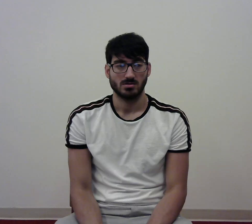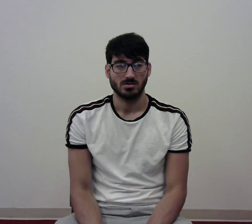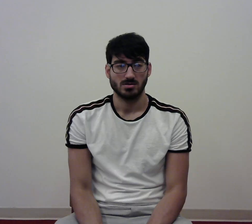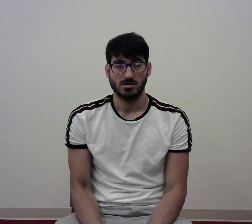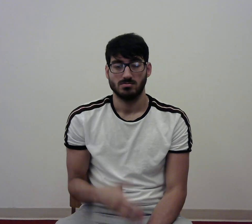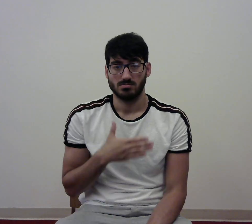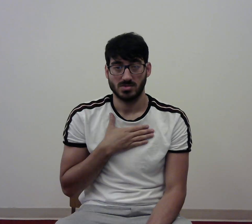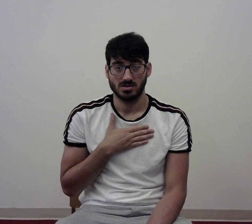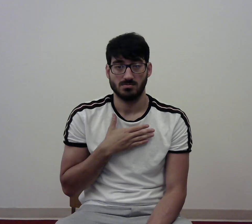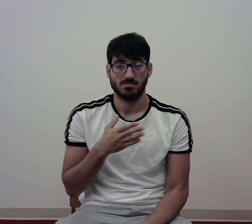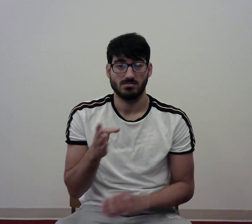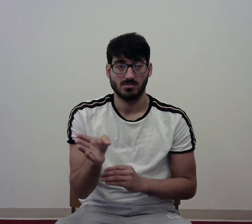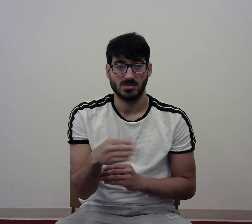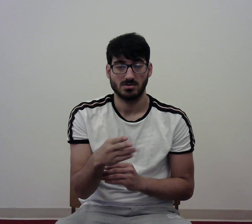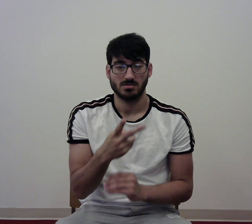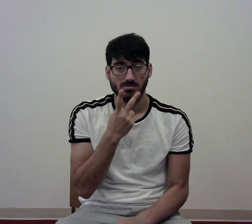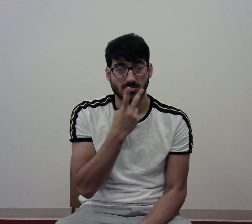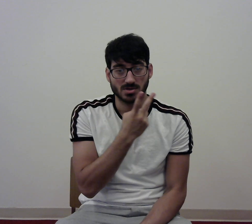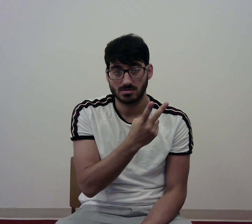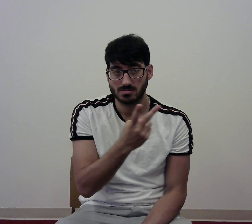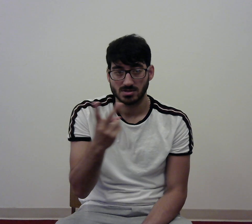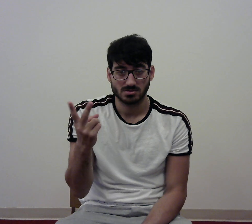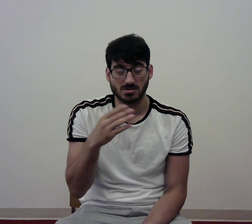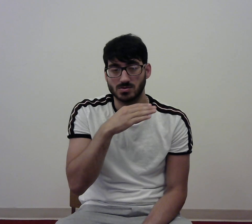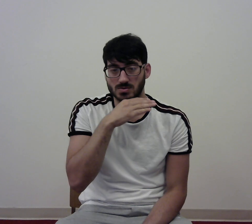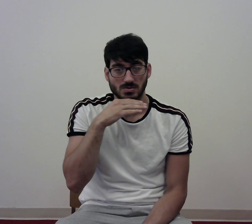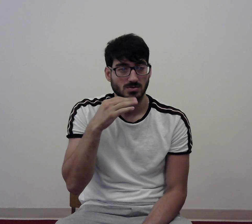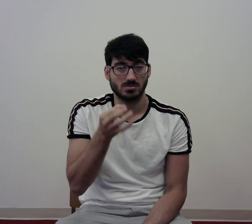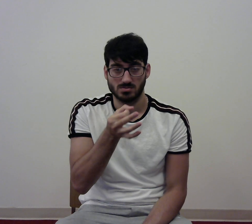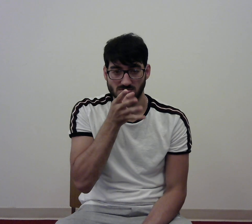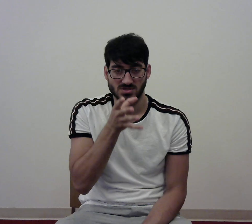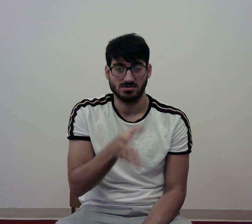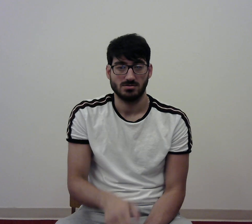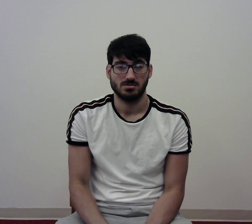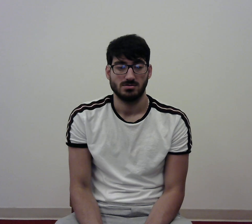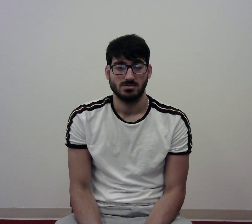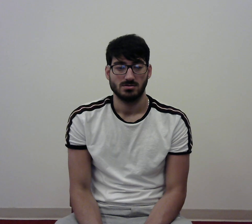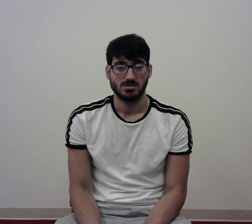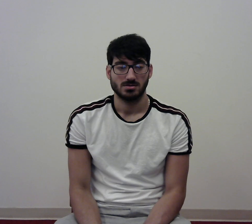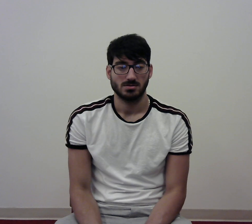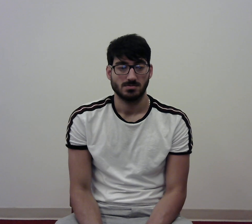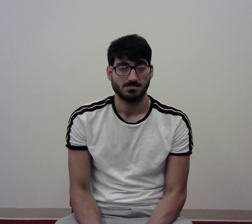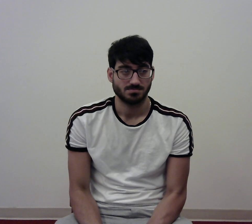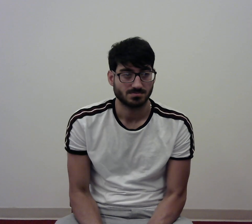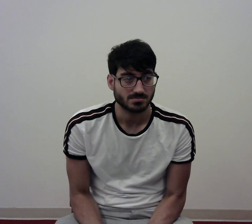Mənim balıqlara baxmaqdan çox xoşum gəlir